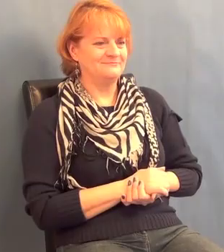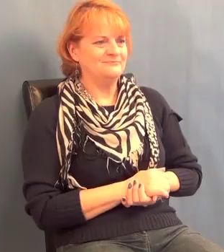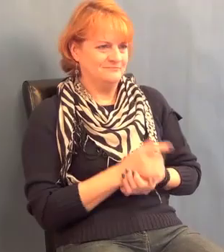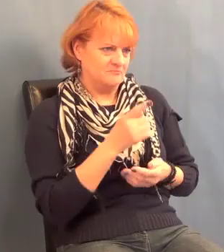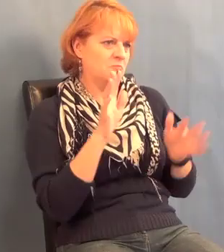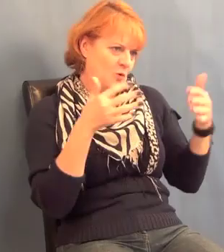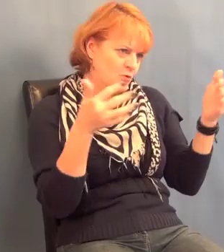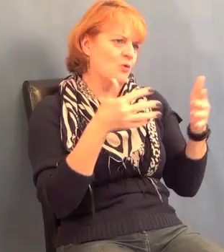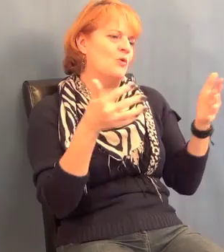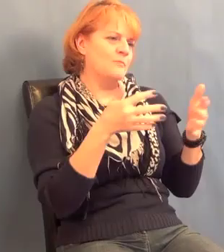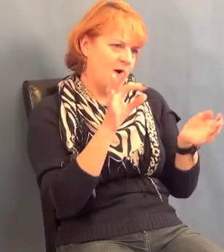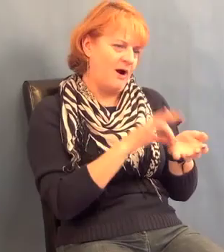W klubie, akurat.